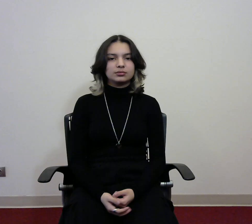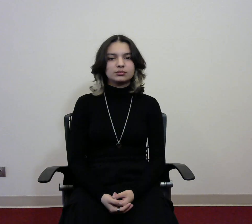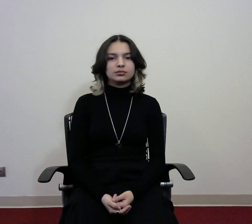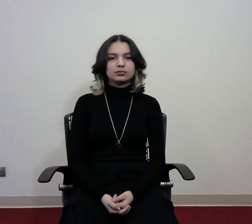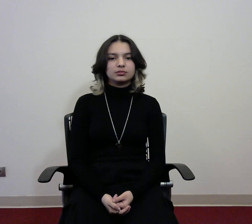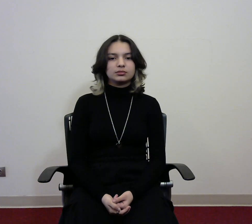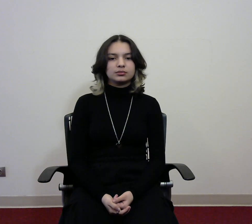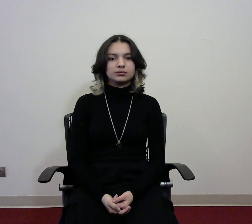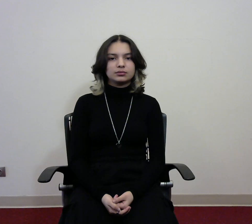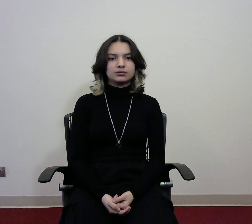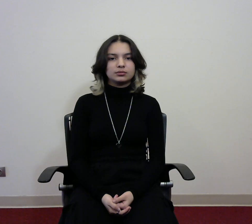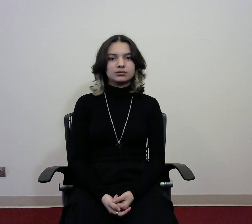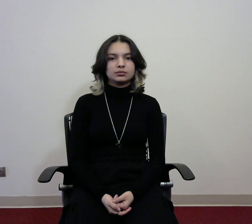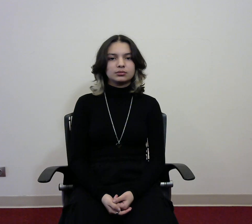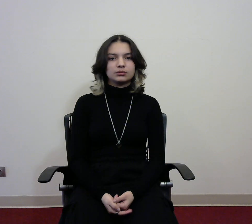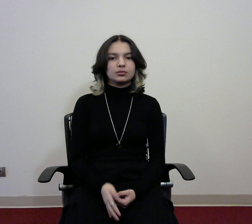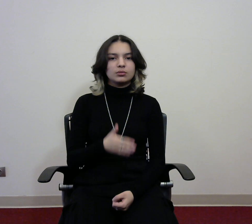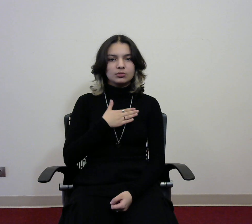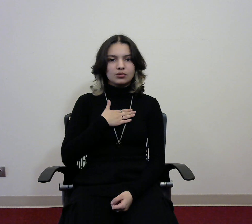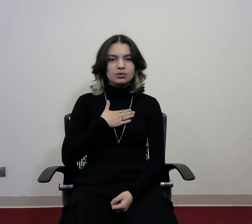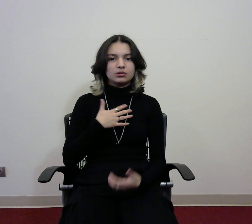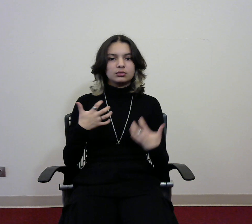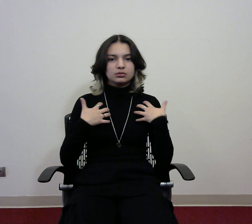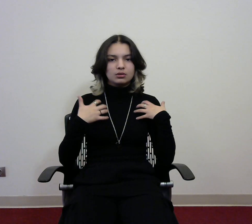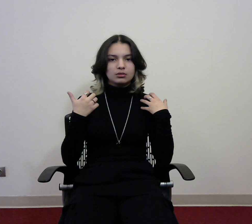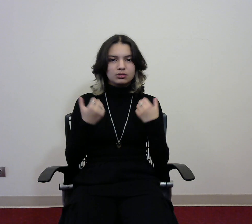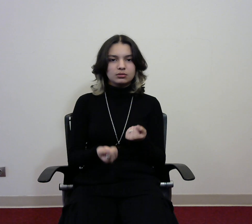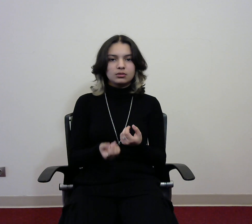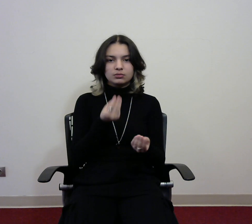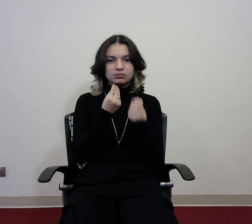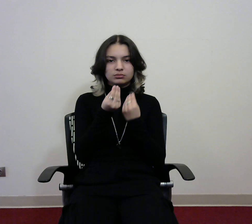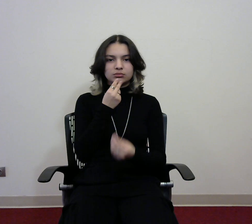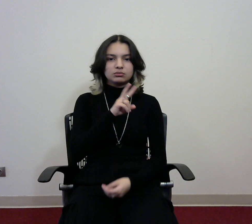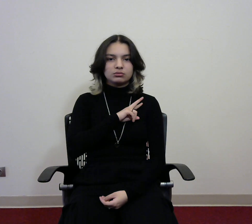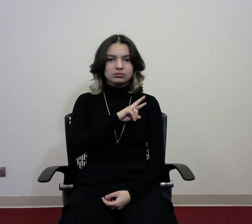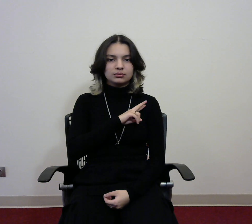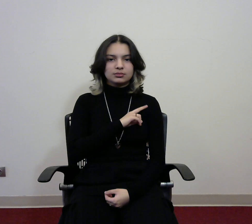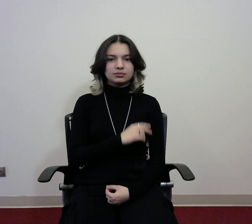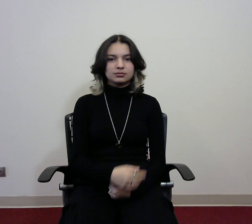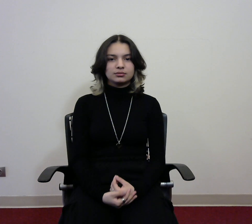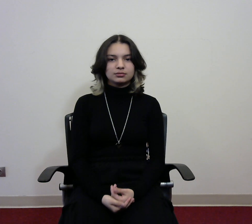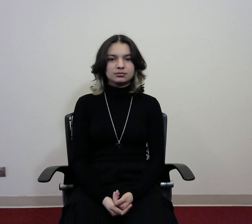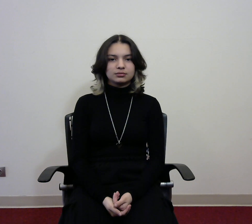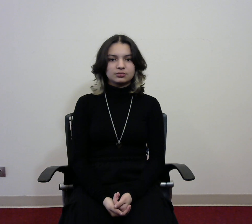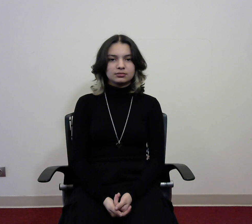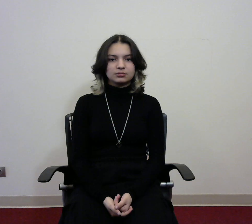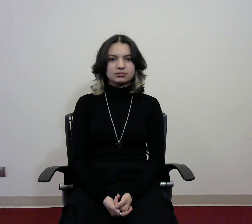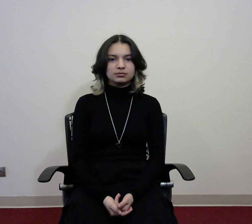Mən sağlam qidalanmağı sevirəm